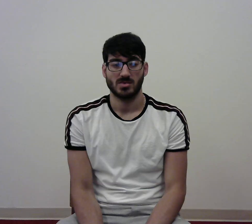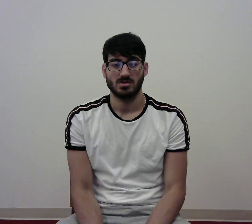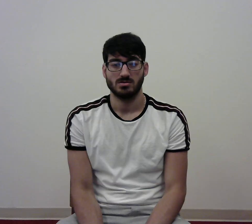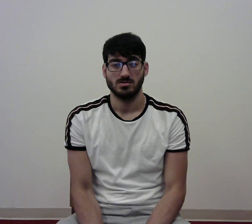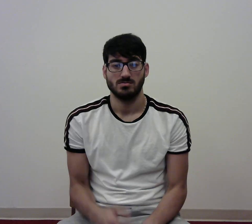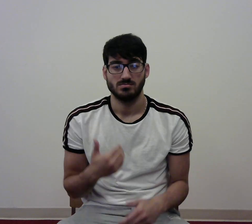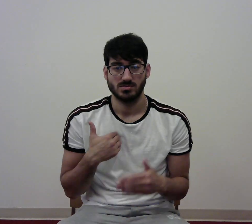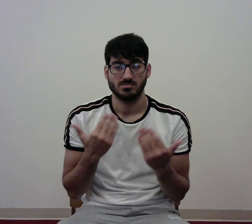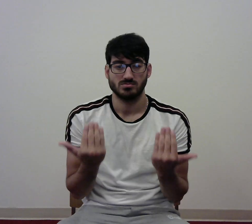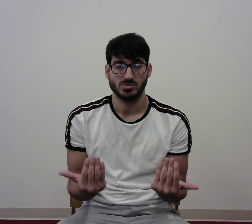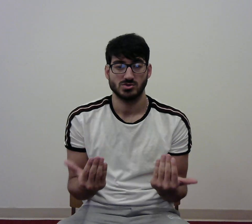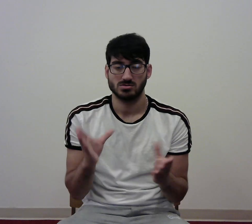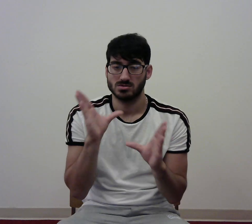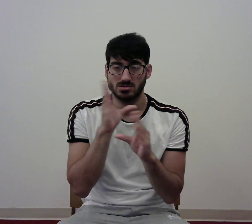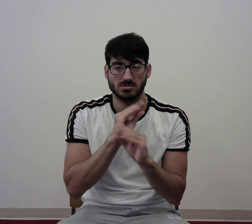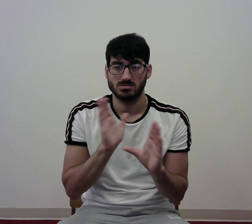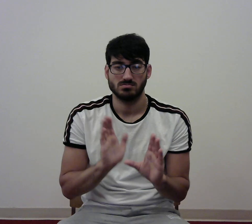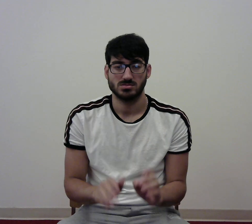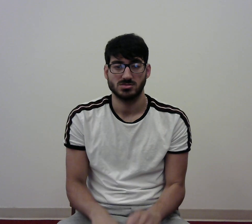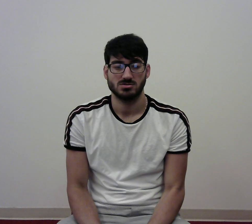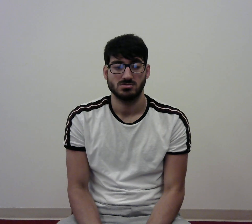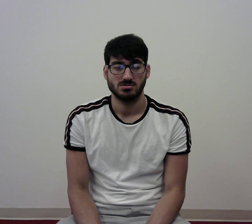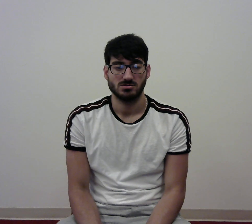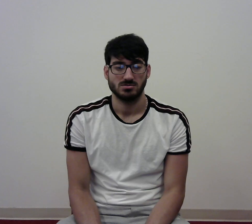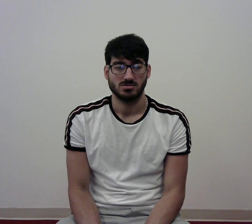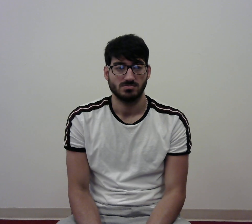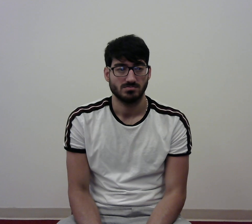Məndə bu gün alınmır